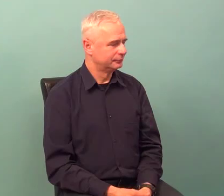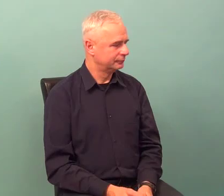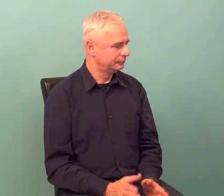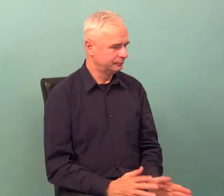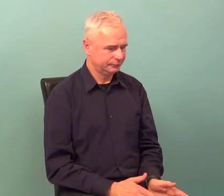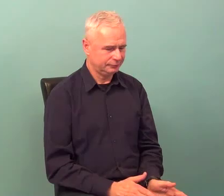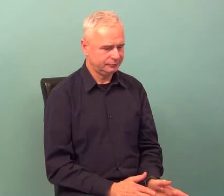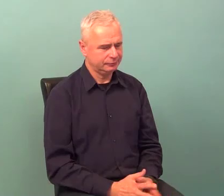Już.